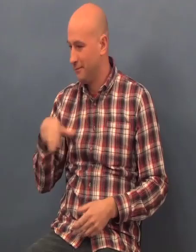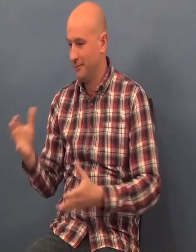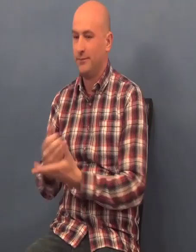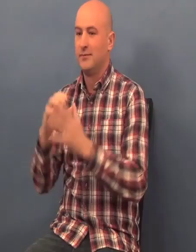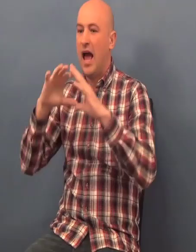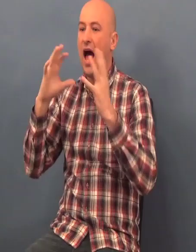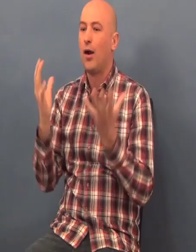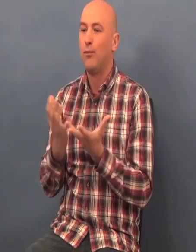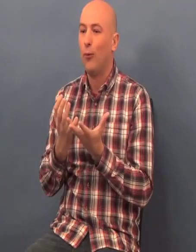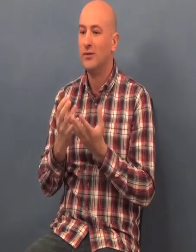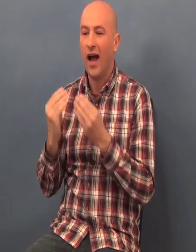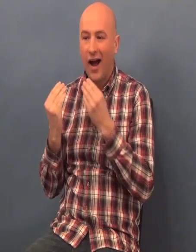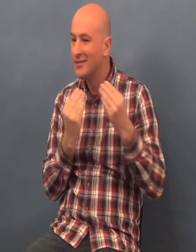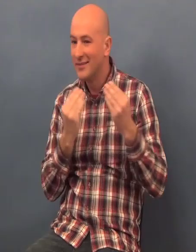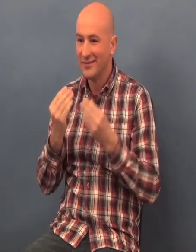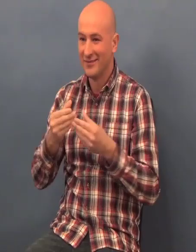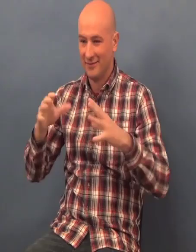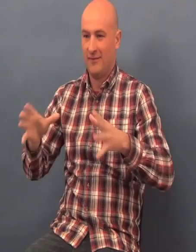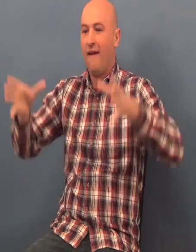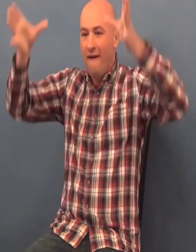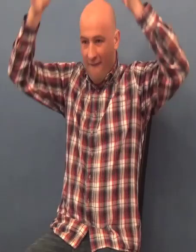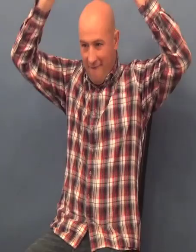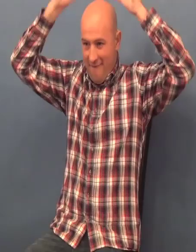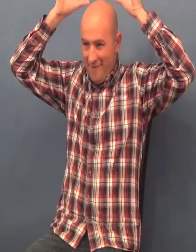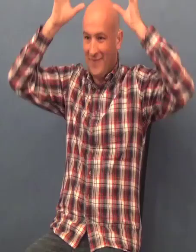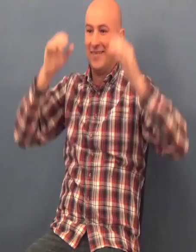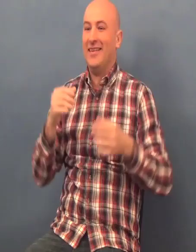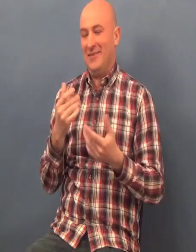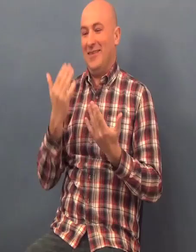Idzie i bierze arbuz, kładzie go na głowie.